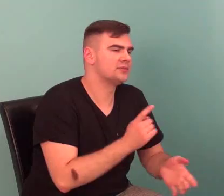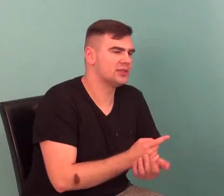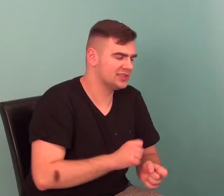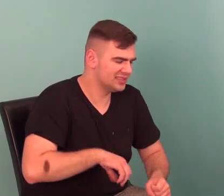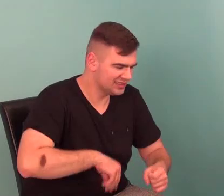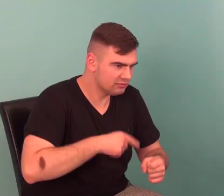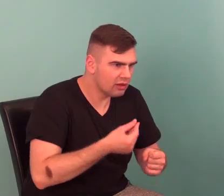Sprawdza kieszeń i zostało jeszcze coś.